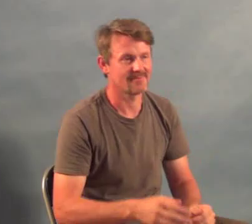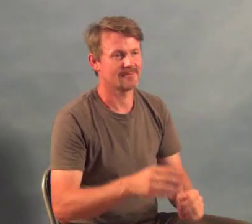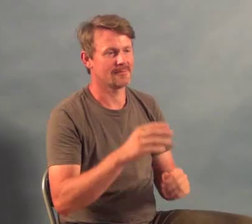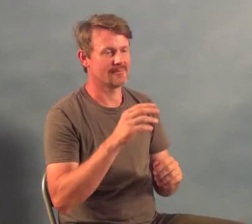Zaczynam.